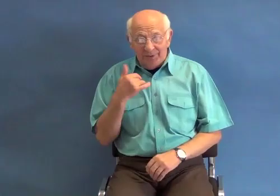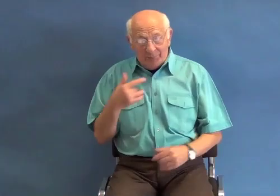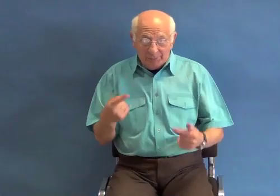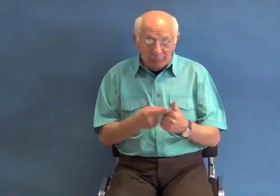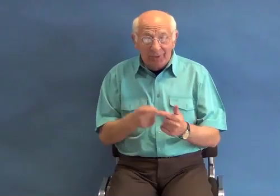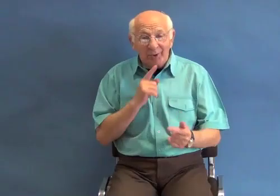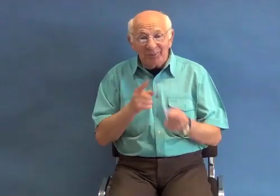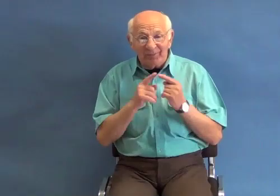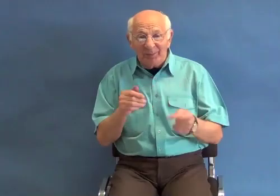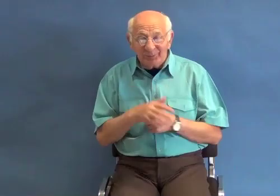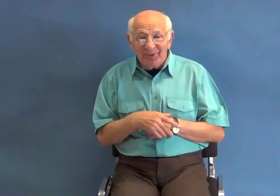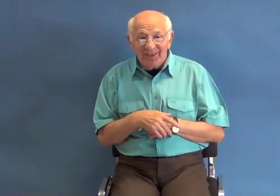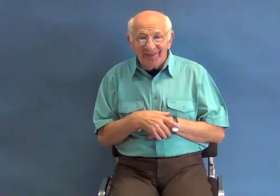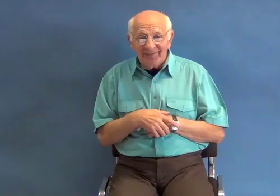Rozmawiamy o tym, czy się zgadzamy z tym.